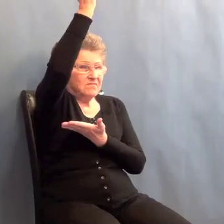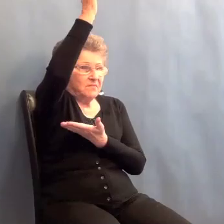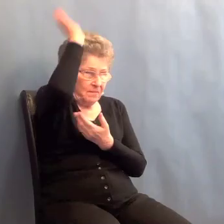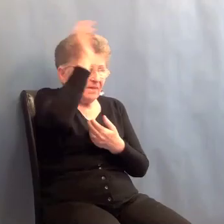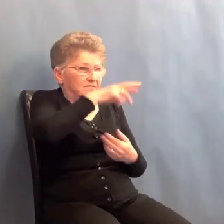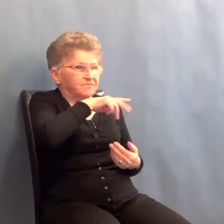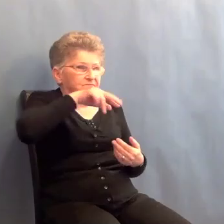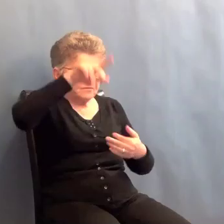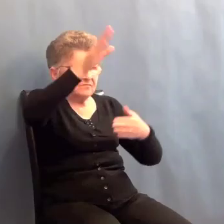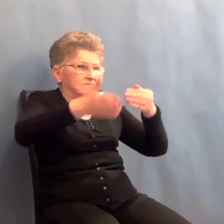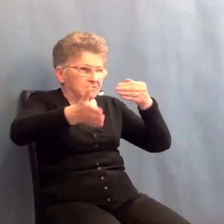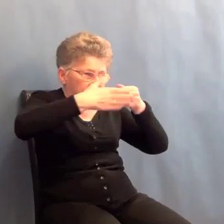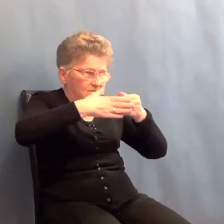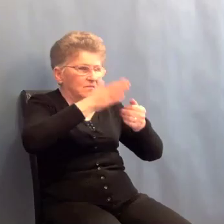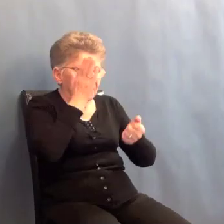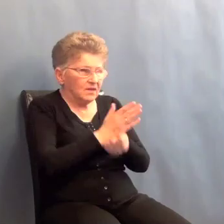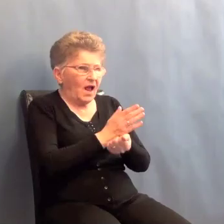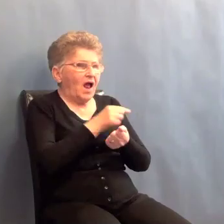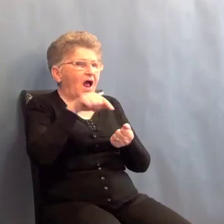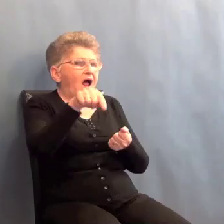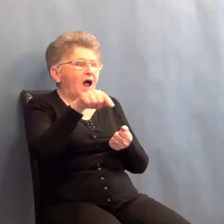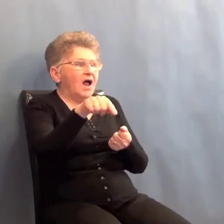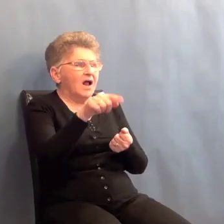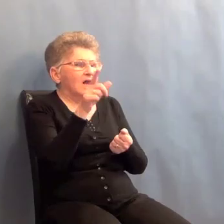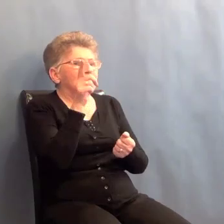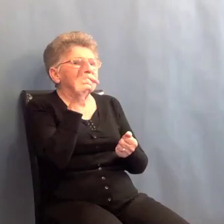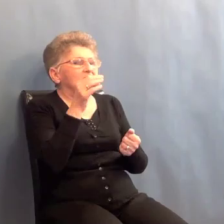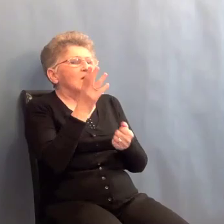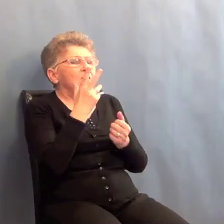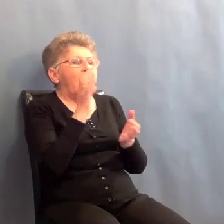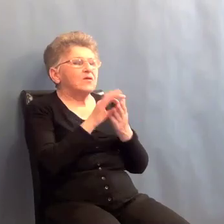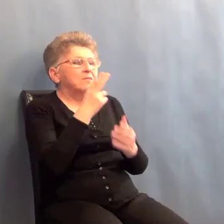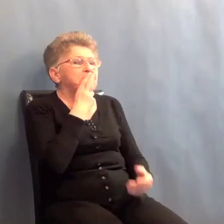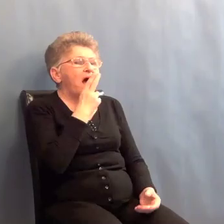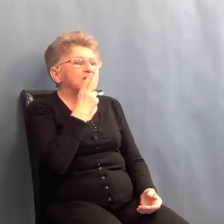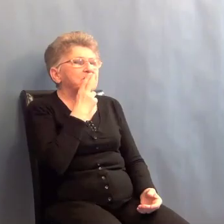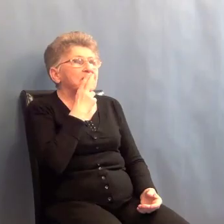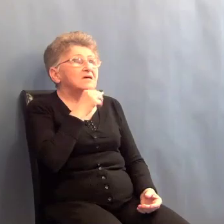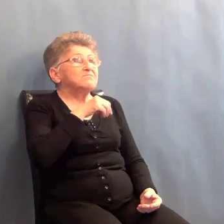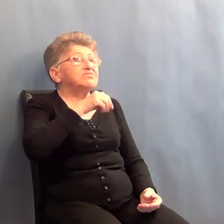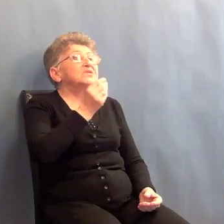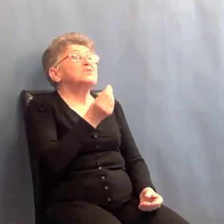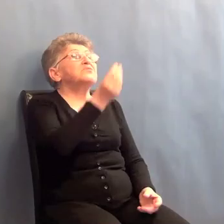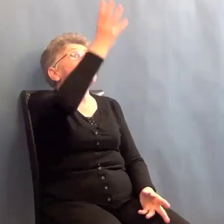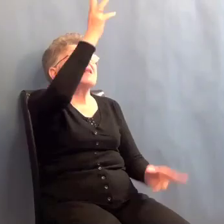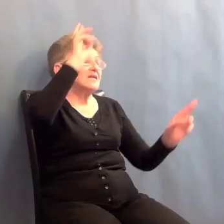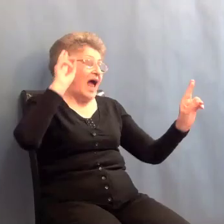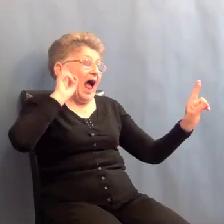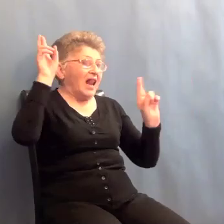Poszedł na górę, zamknął drzwi, ktoś na zewnątrz zapalił papierosa, akurat przez to włączył się alarm.